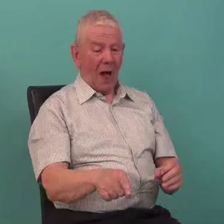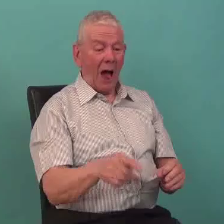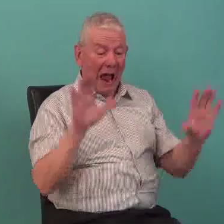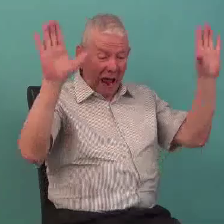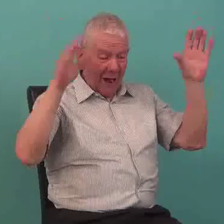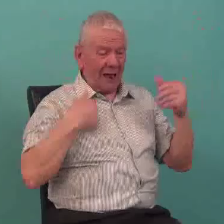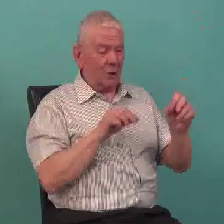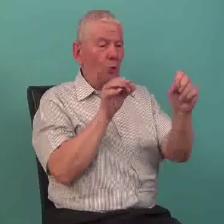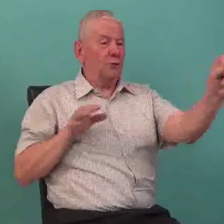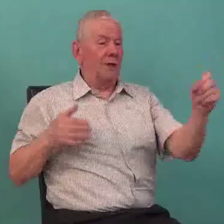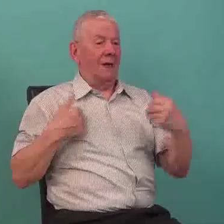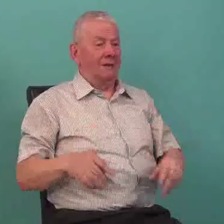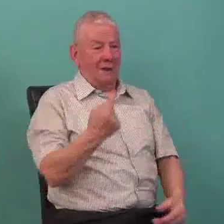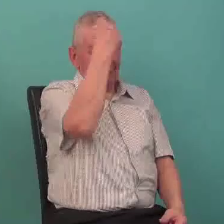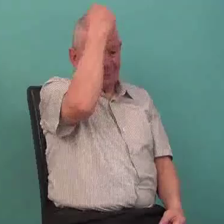Mysz, która podnosi ręce, nie chce, by do niej strzelała.